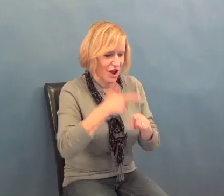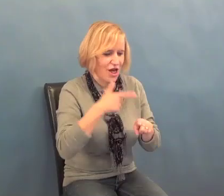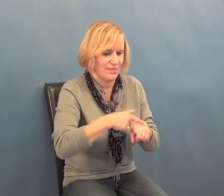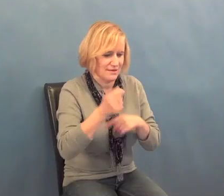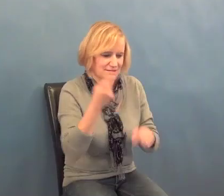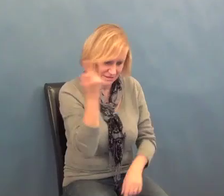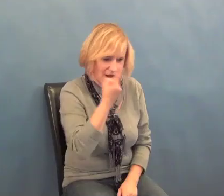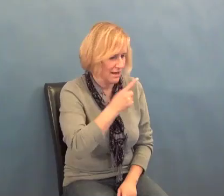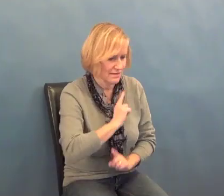Zakaz wpuszczania koni.